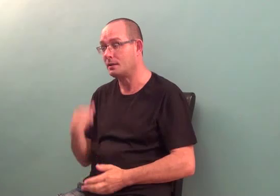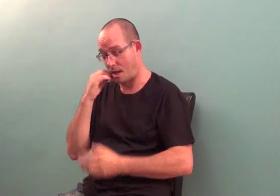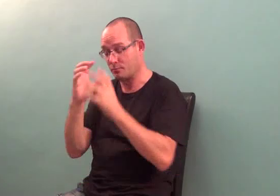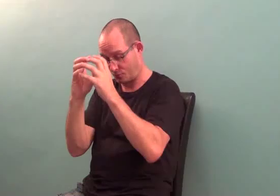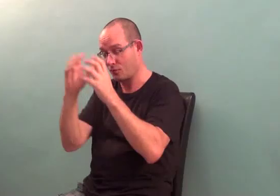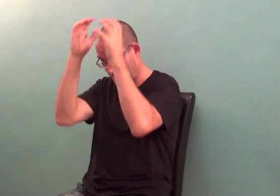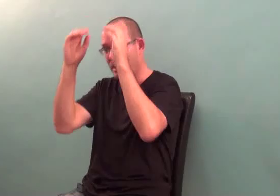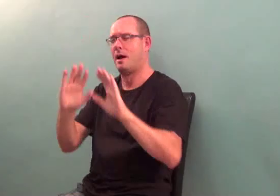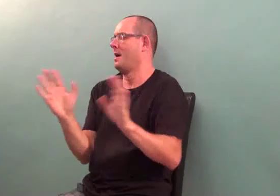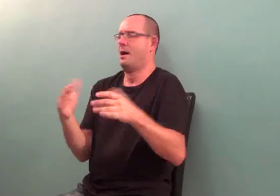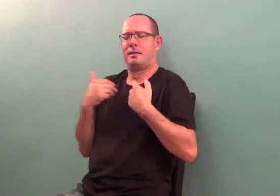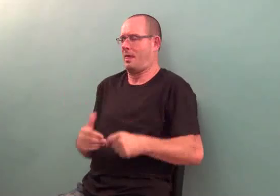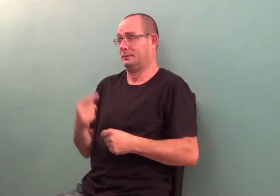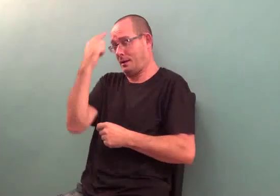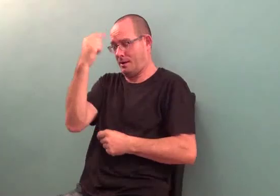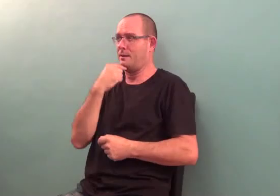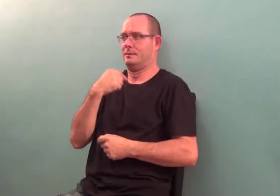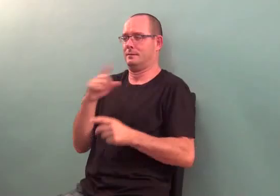Miał na głowie małe jabłko i dlatego nie chciał bawić się w strzelanie, bo nie był pewny, czy nie dostanie w twarz lub w tors.